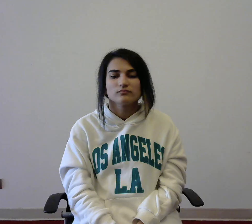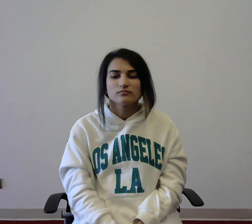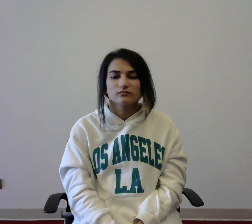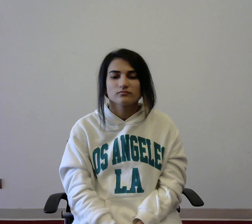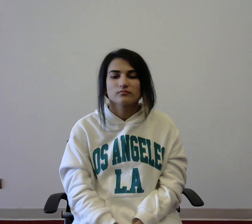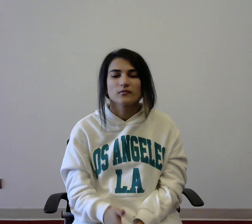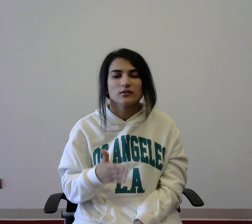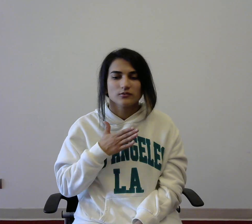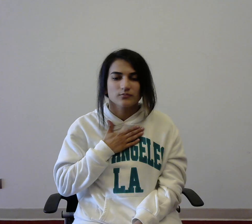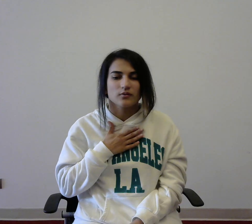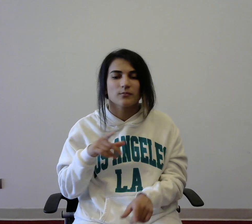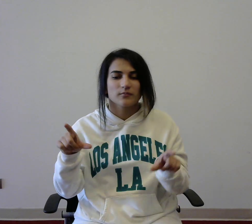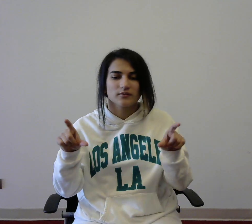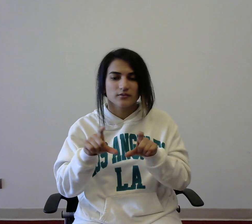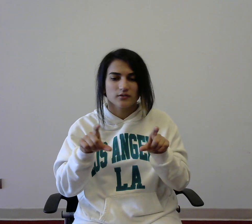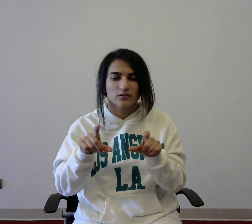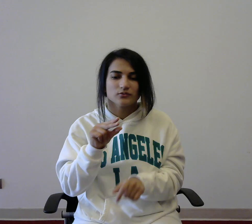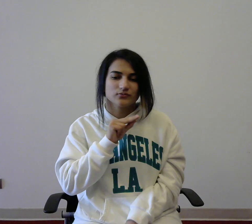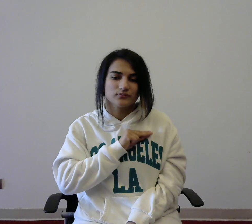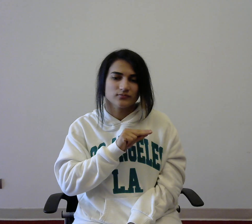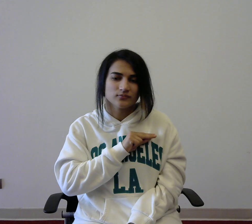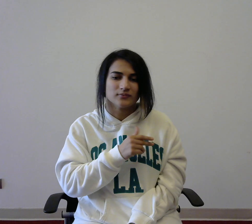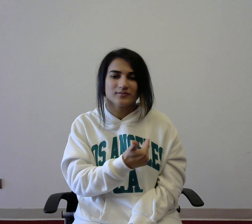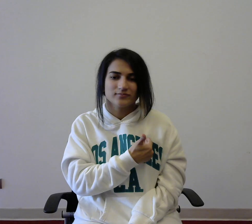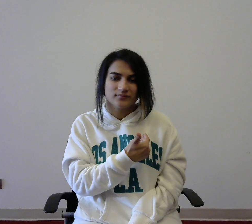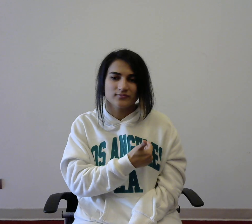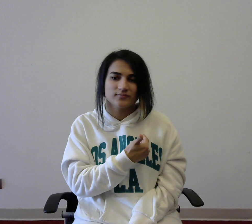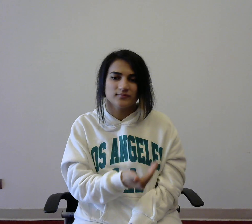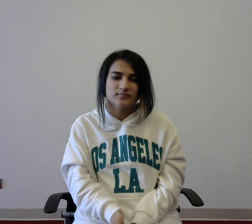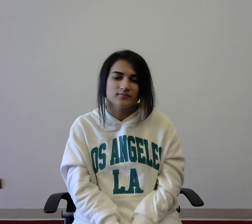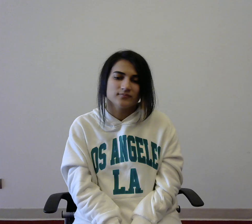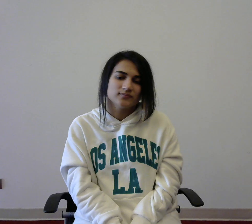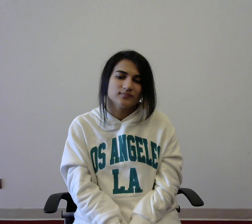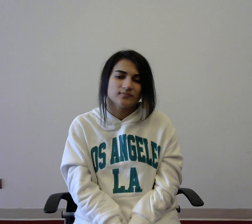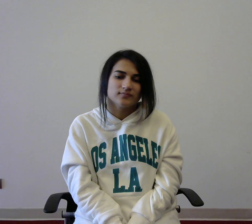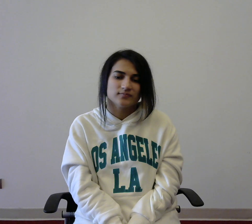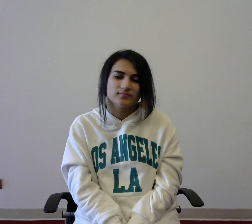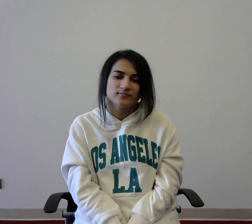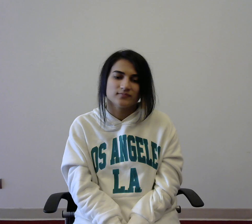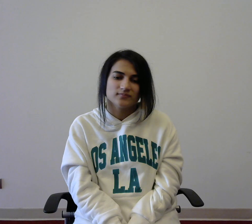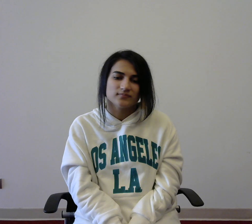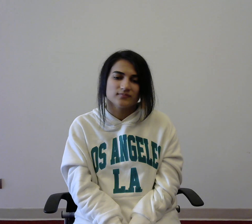Mən marketdə işləmək istəyirəm